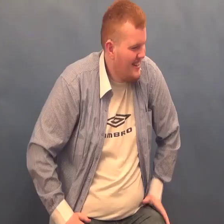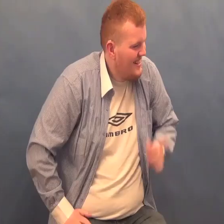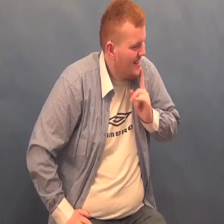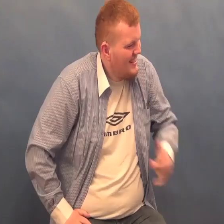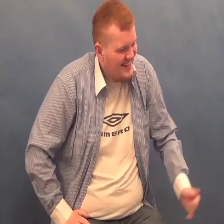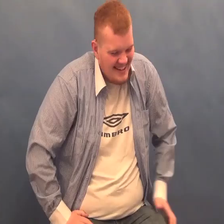Prawda, fajne.